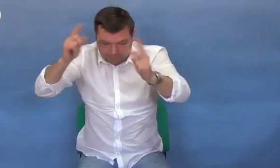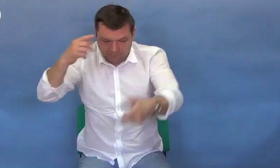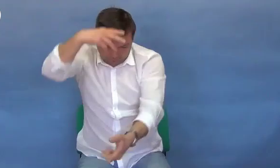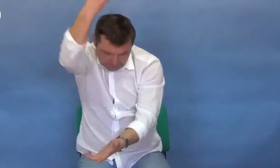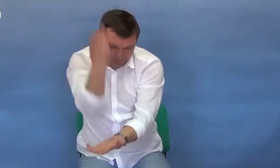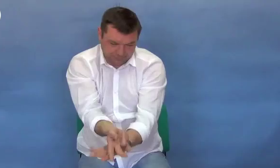Człowiek upada.